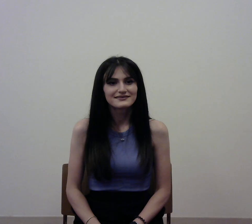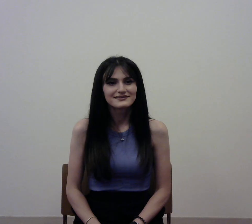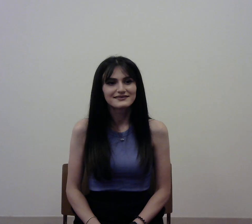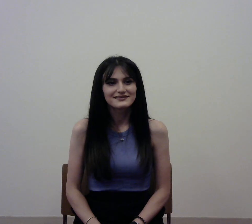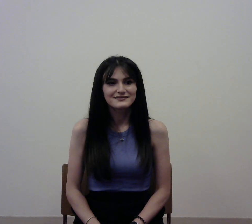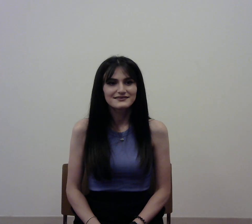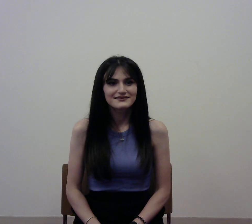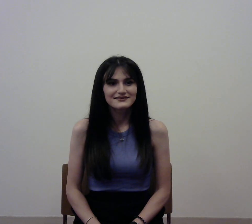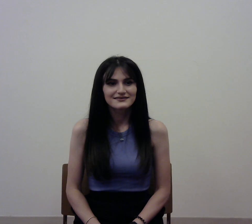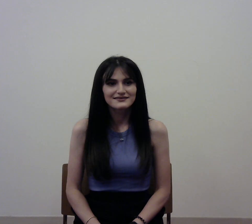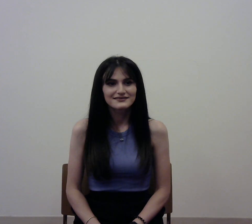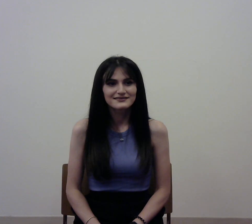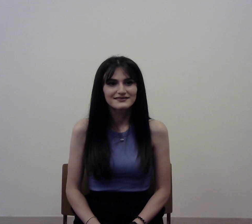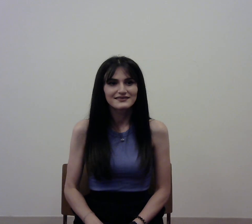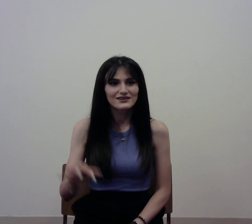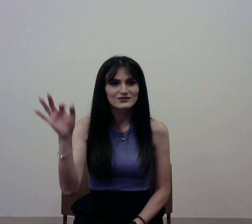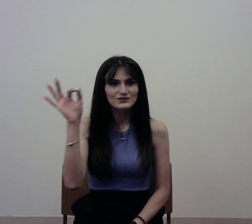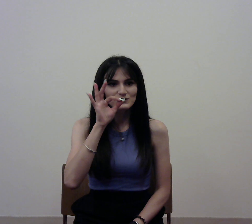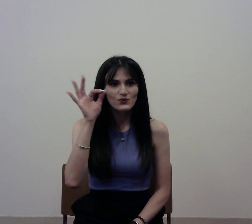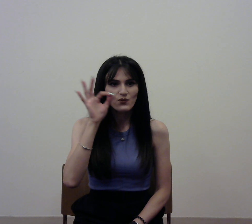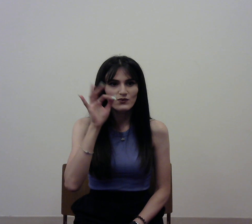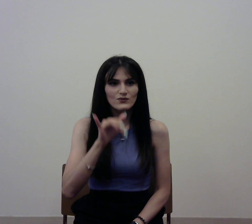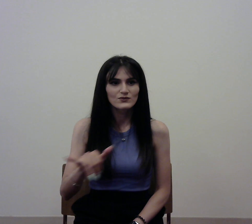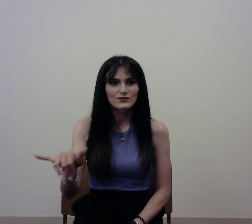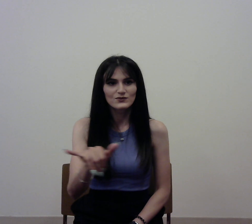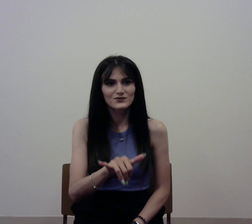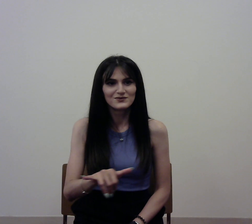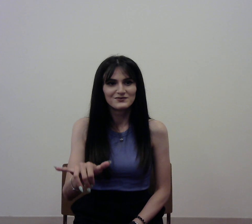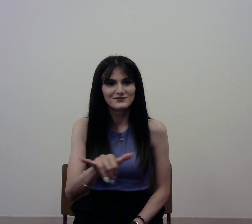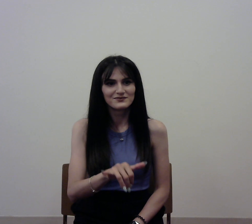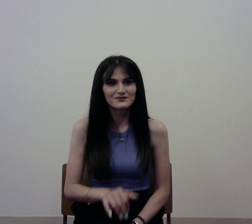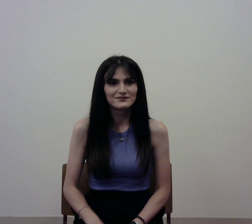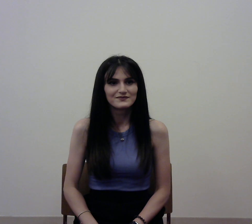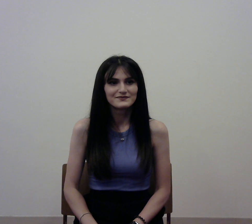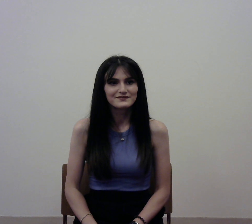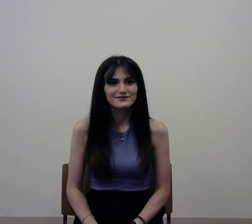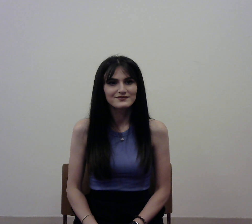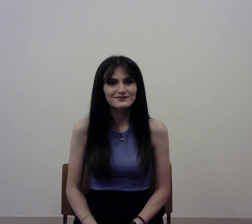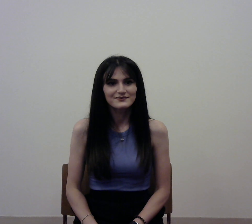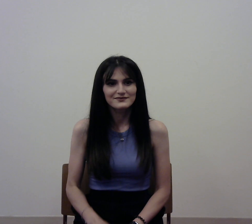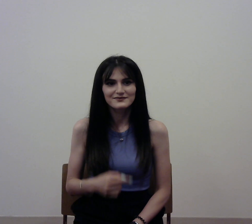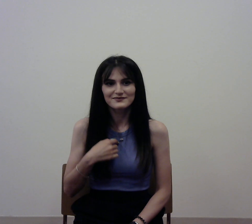Ayaqyolu hardadır?